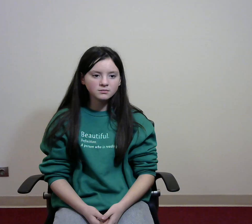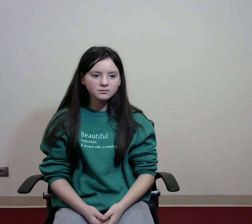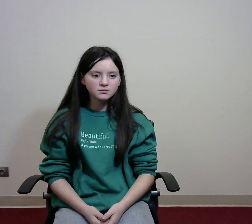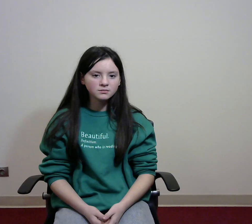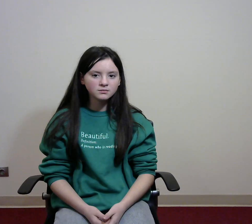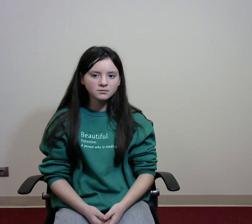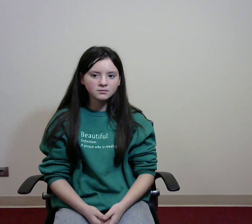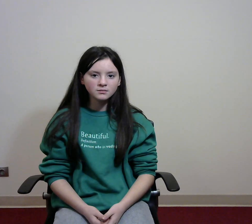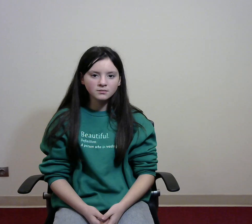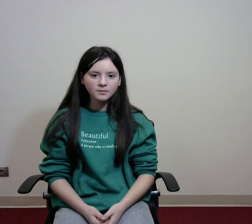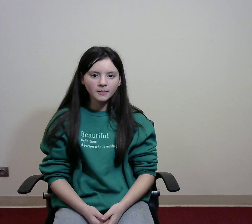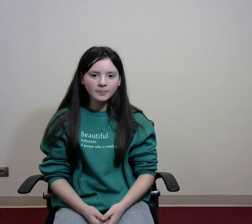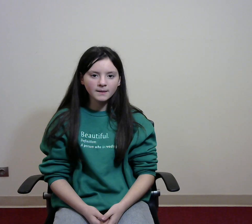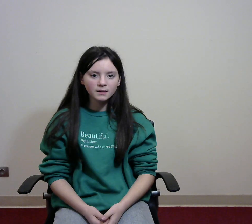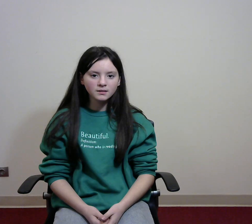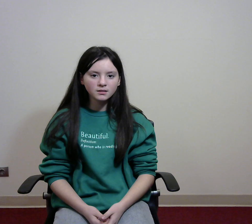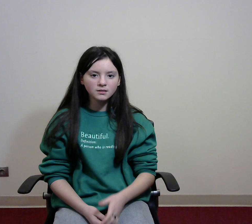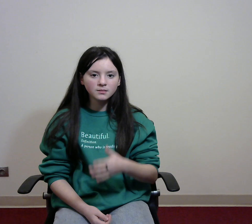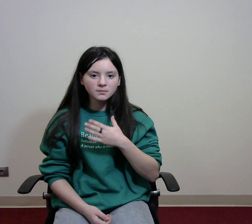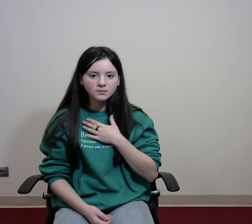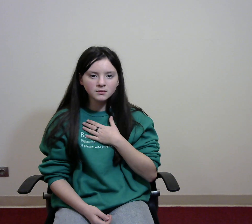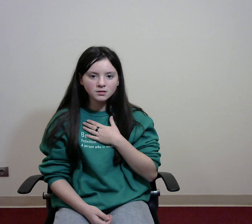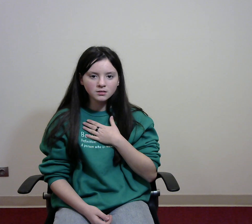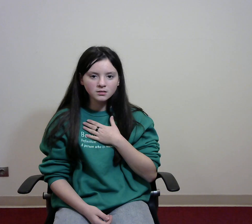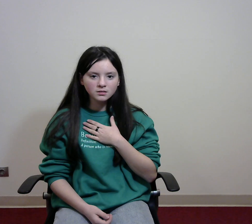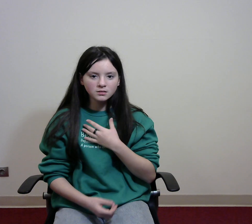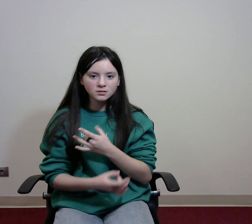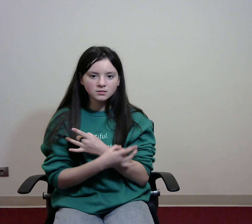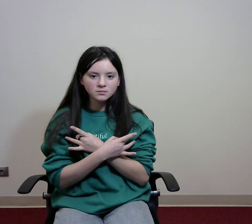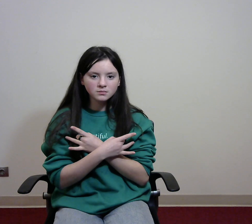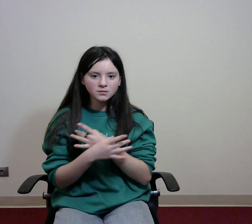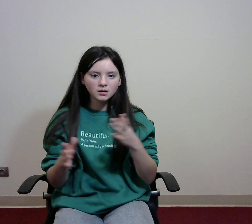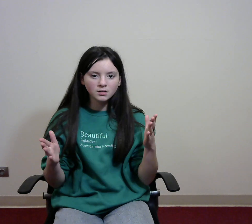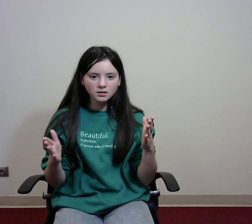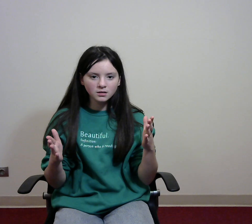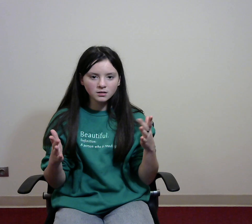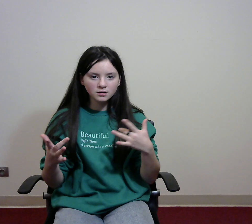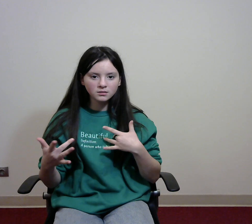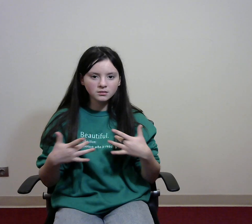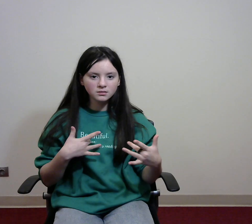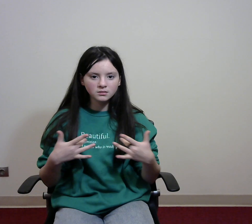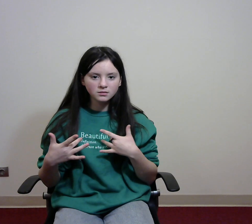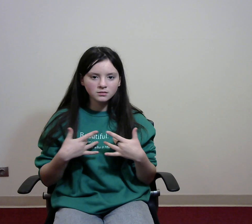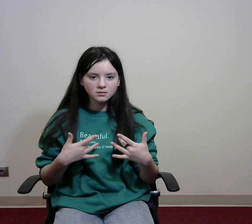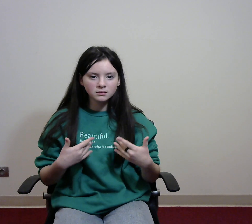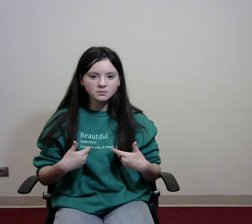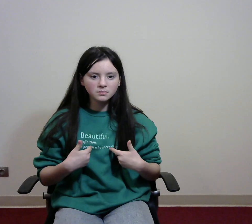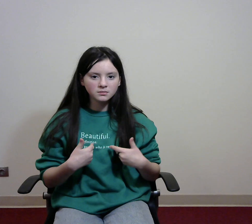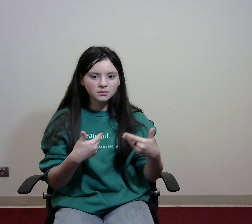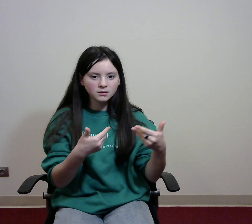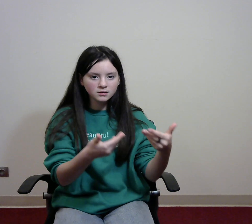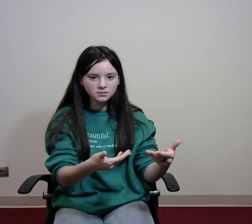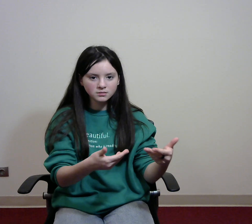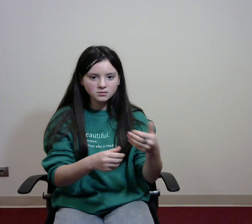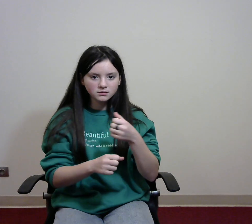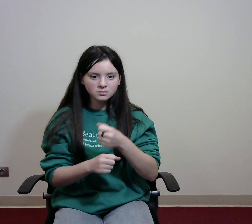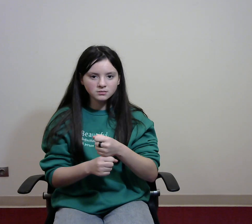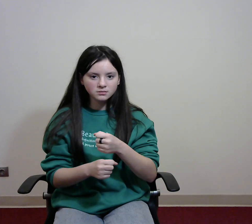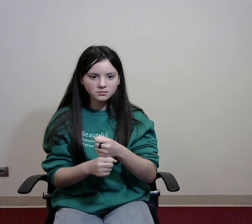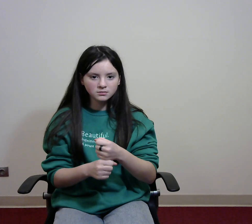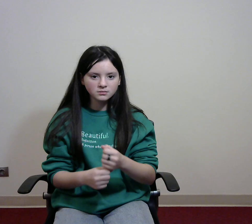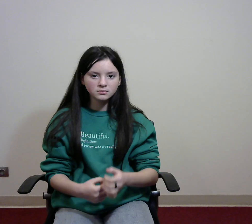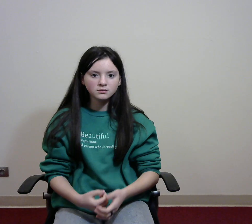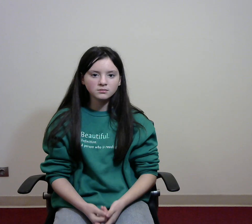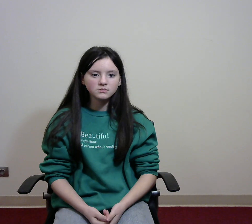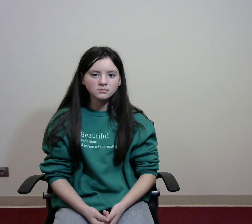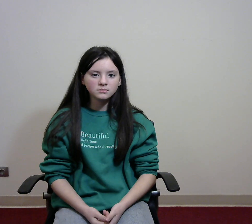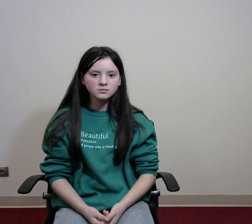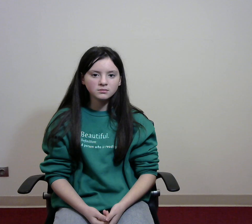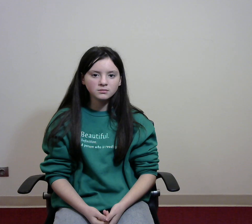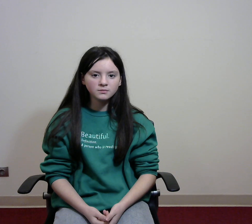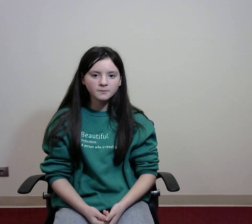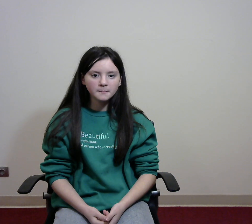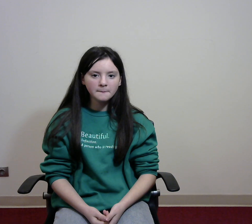Məni bayram tədbirinə dəvət ediblər